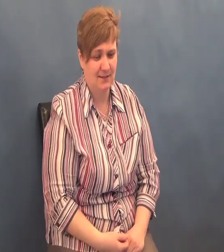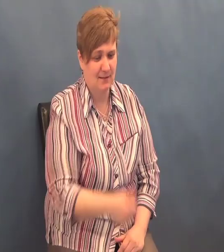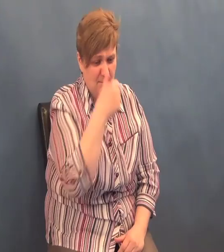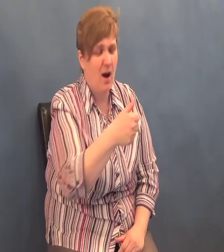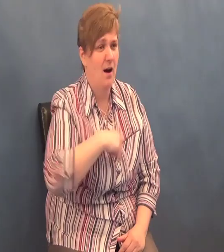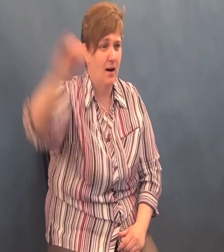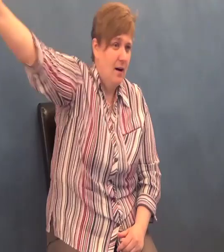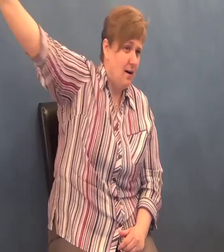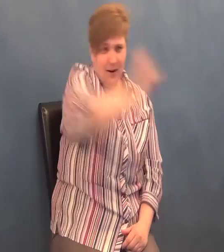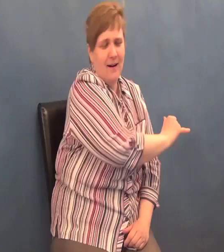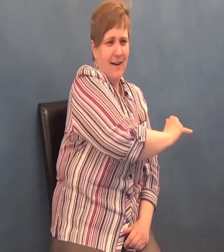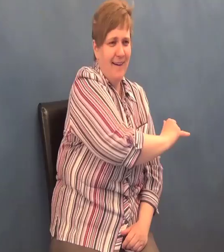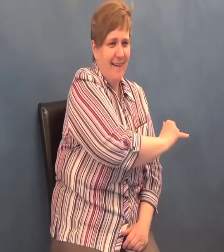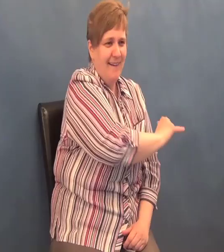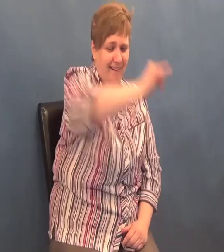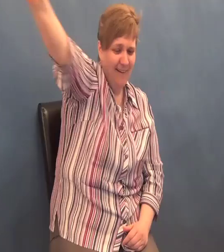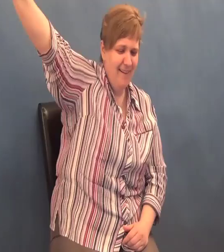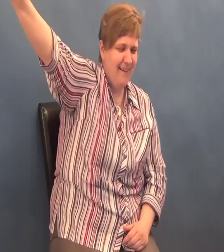Nie dam rady przyjechać i wyjechać.